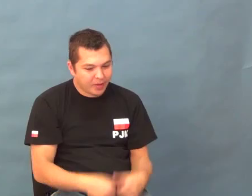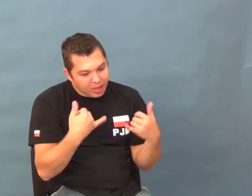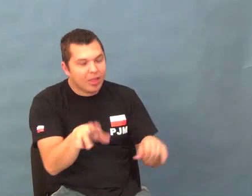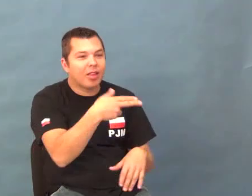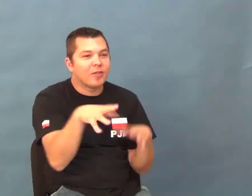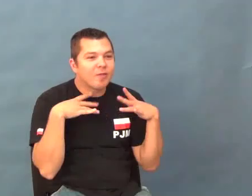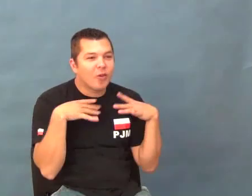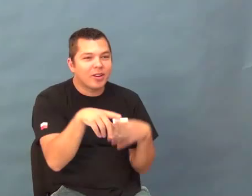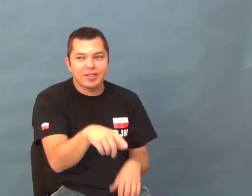Kiedy indziej masz wolne?